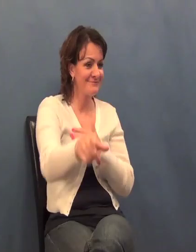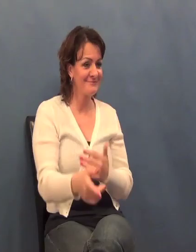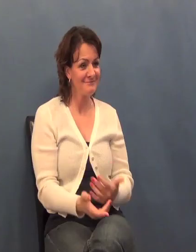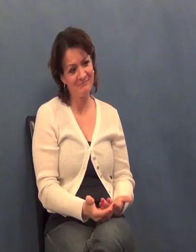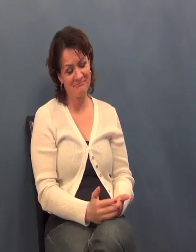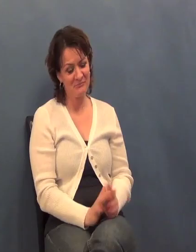Koniec.